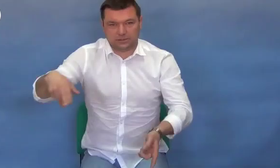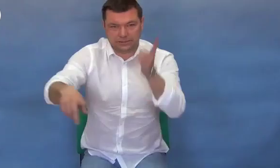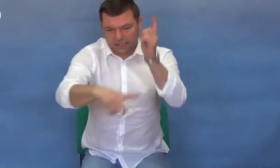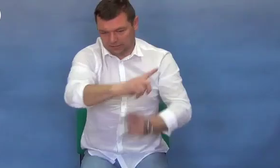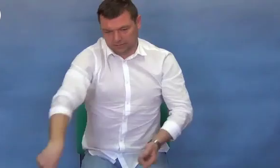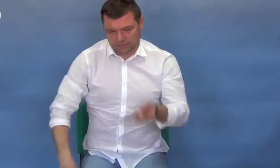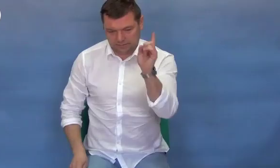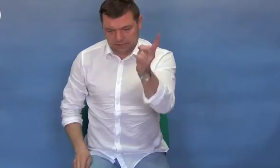Zakaz i przekreślenie.